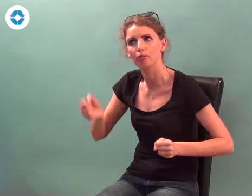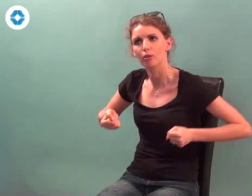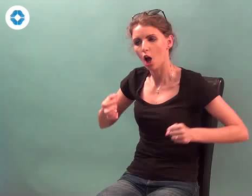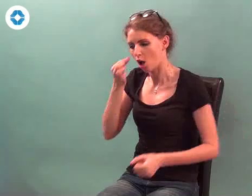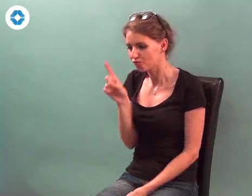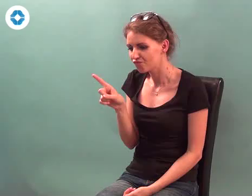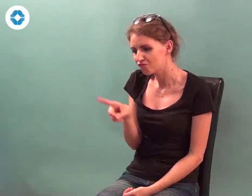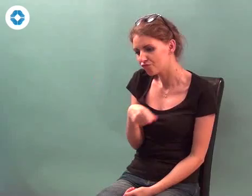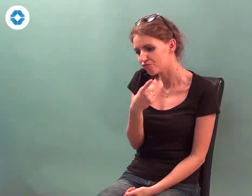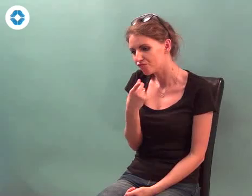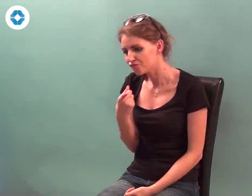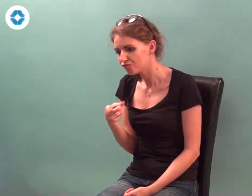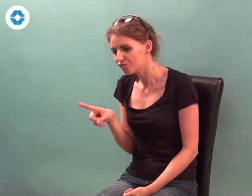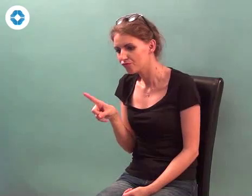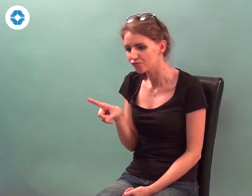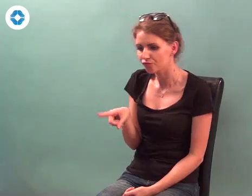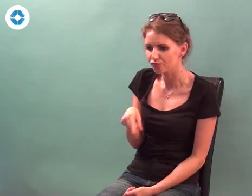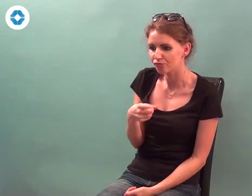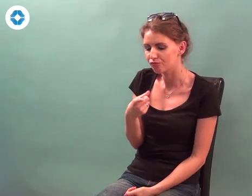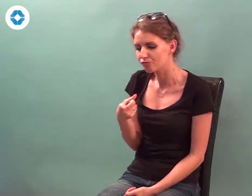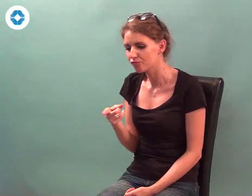Kot przygląda mu się.